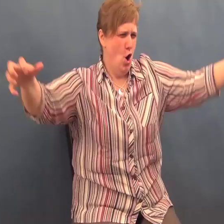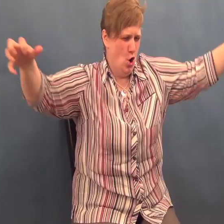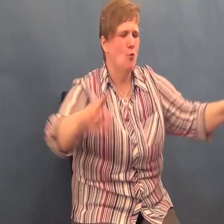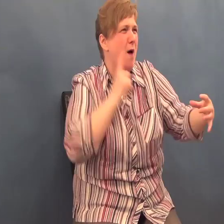Zaatakowała chłopca, a on się zaczął bronić.